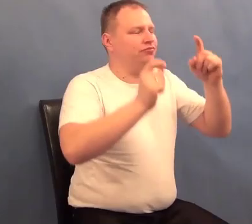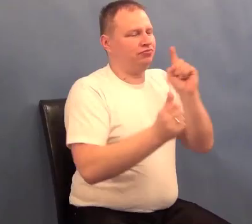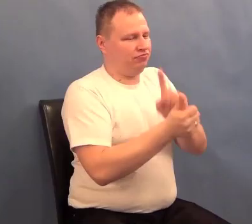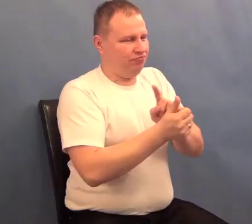Stanął za nim.